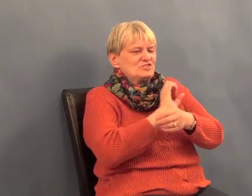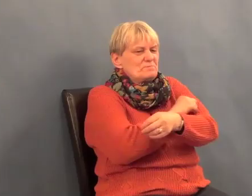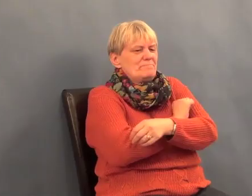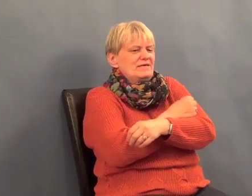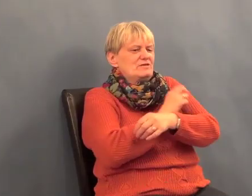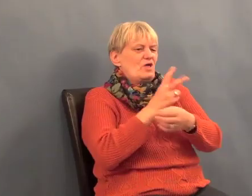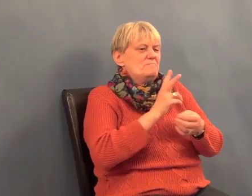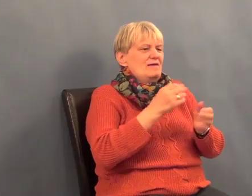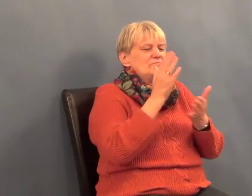Kto ma wybitą.